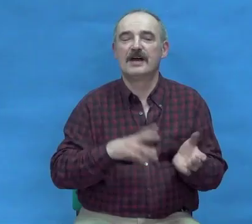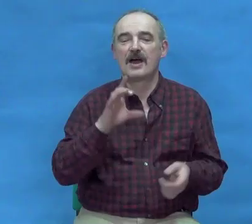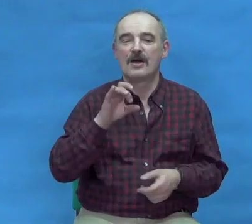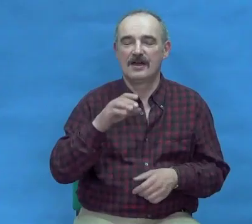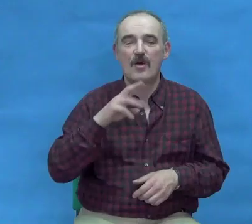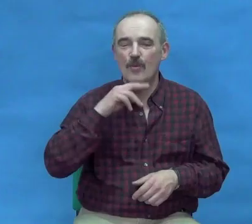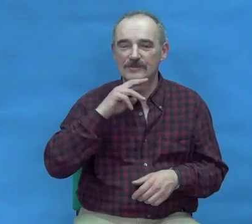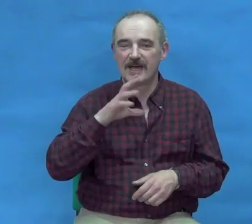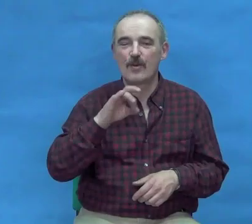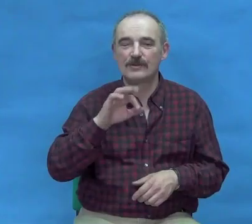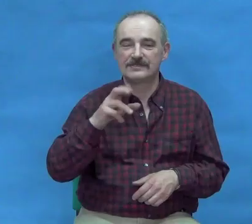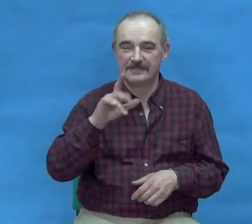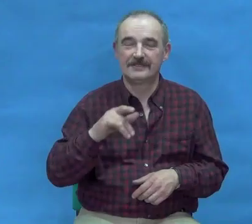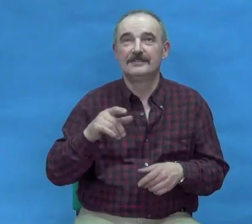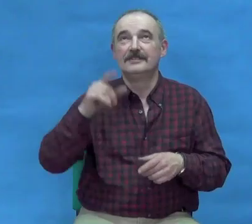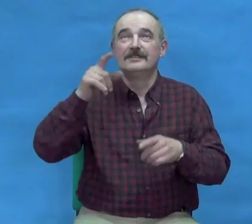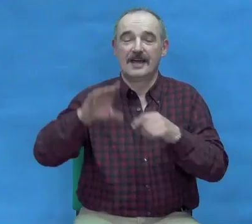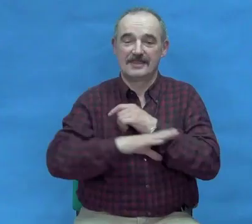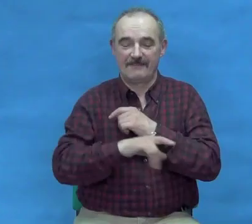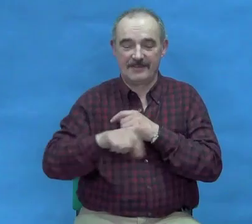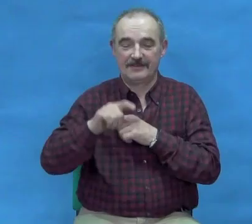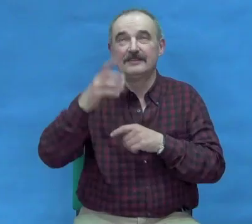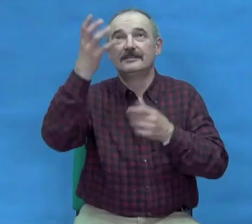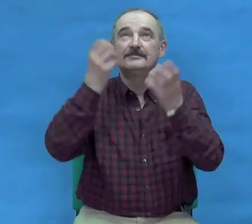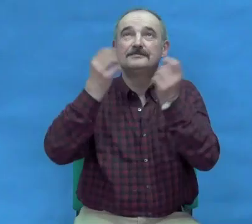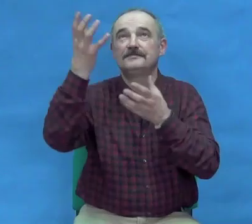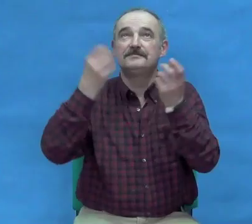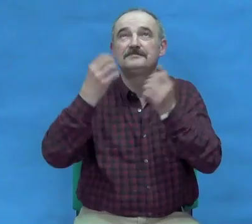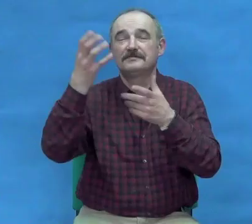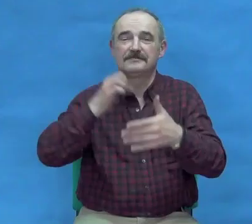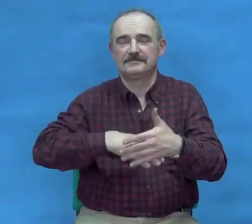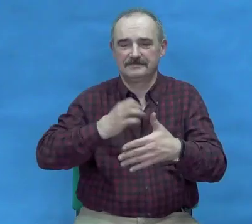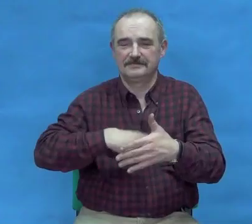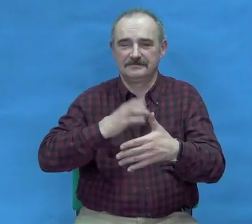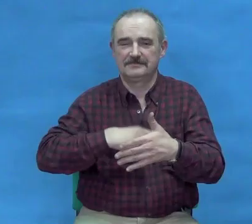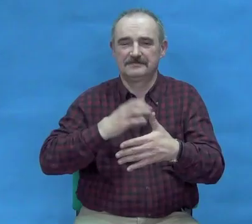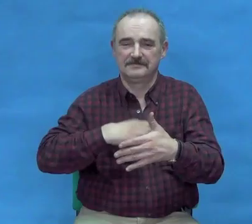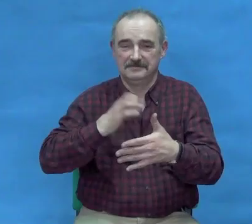Ktoś zrywa z drzewa gruszki i wrzuca je do kieszeni na brzuchu.